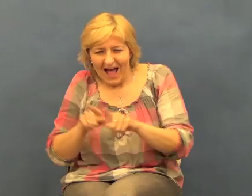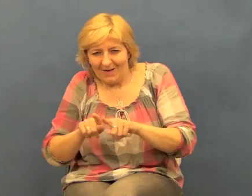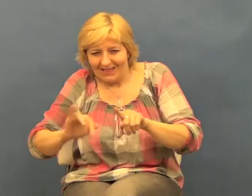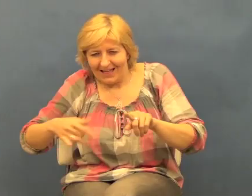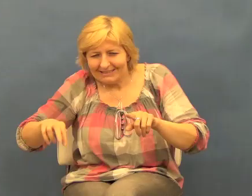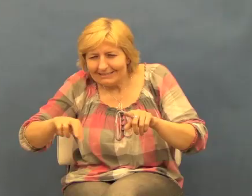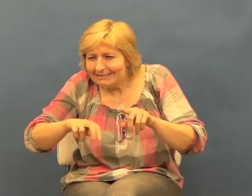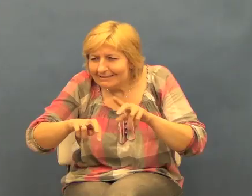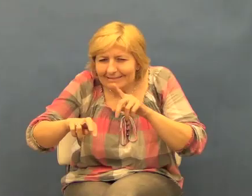Skrada się cicho.